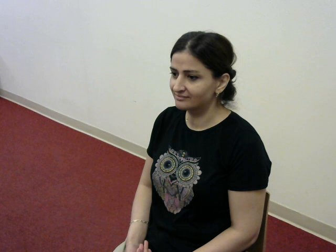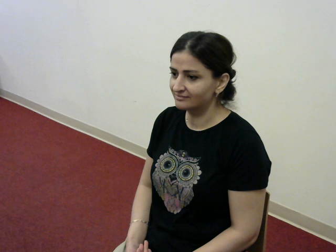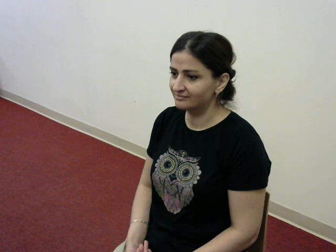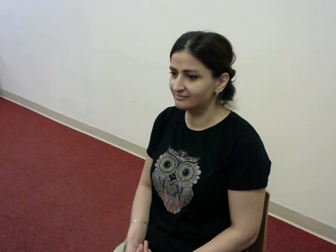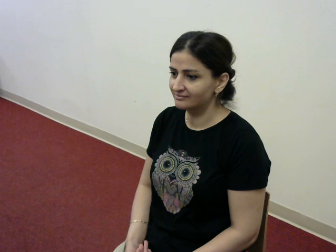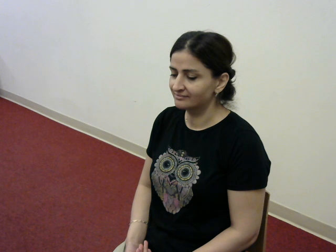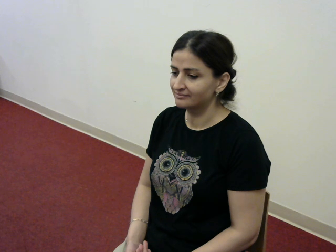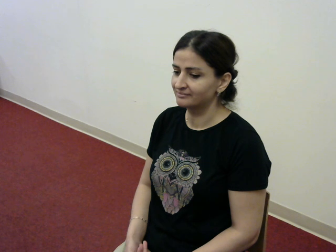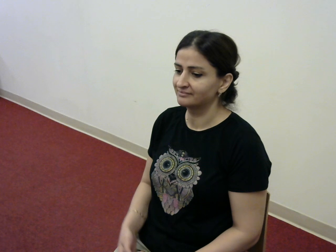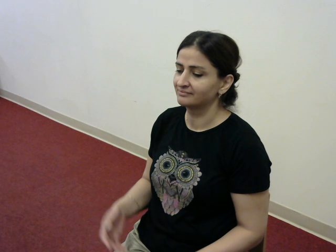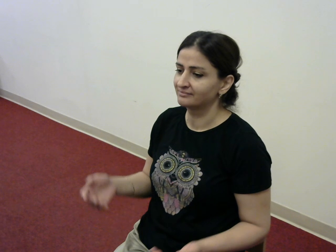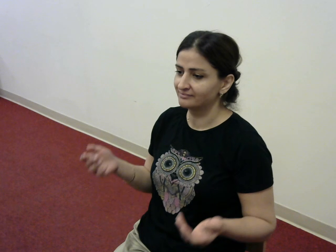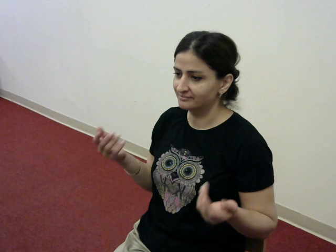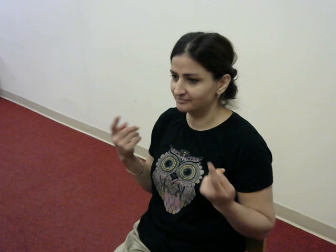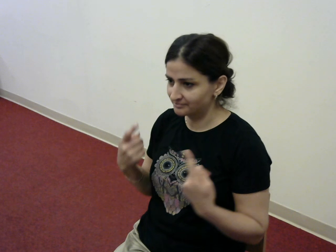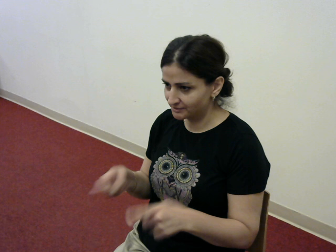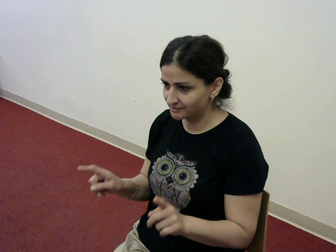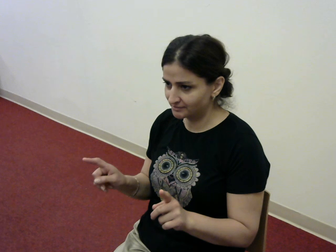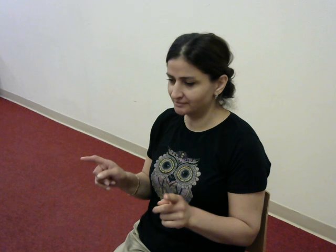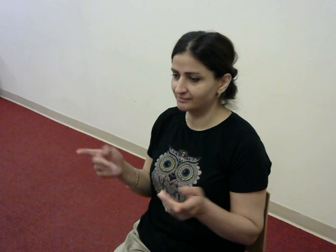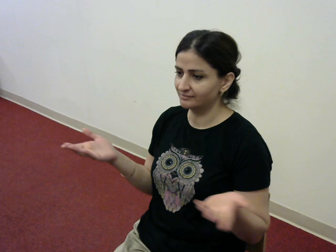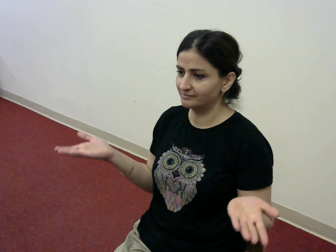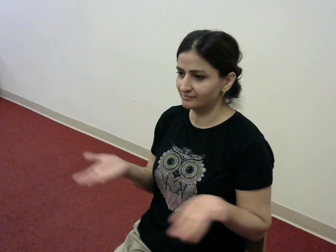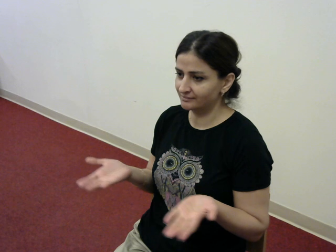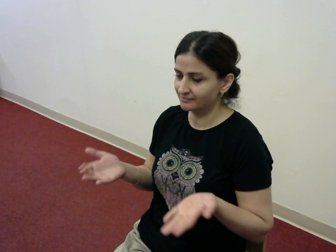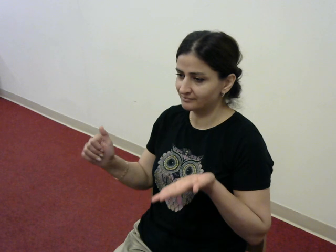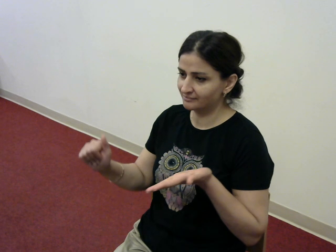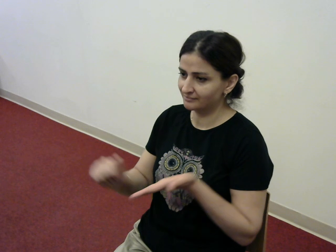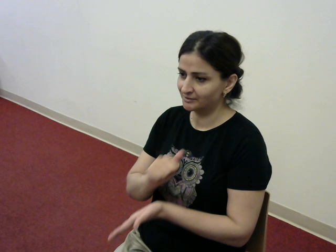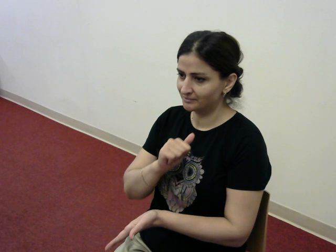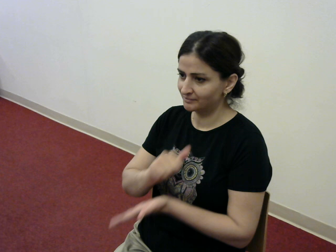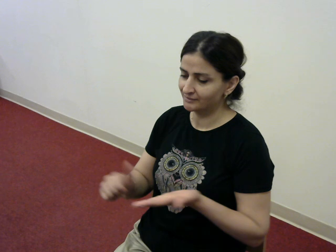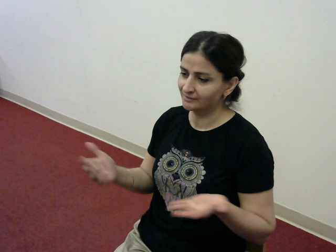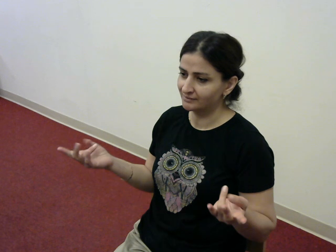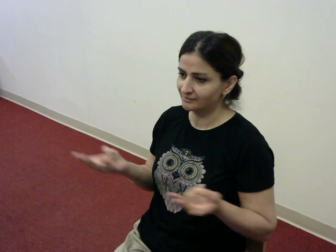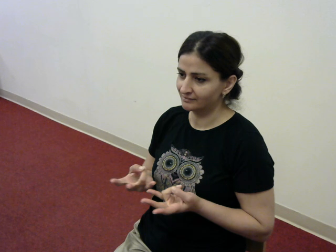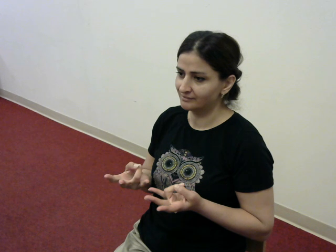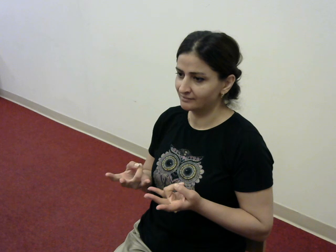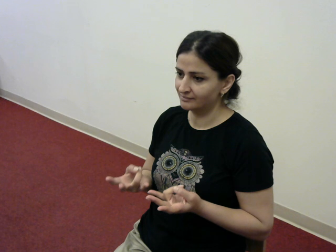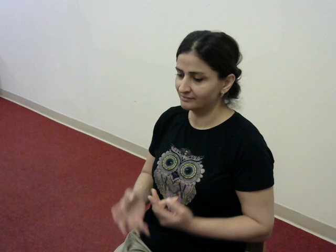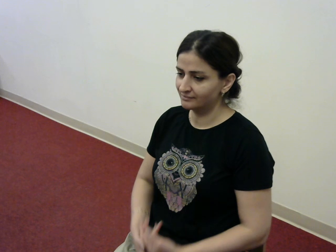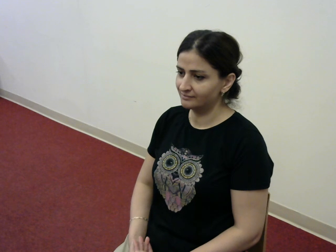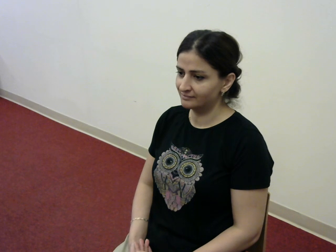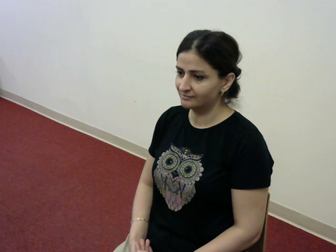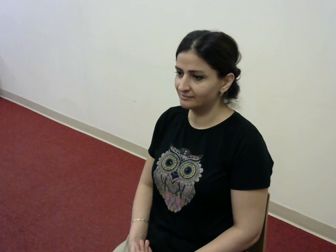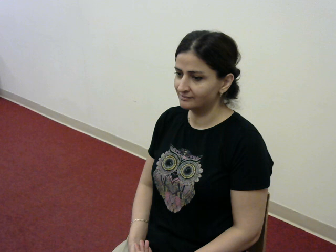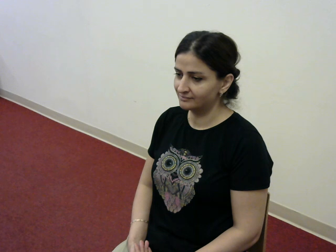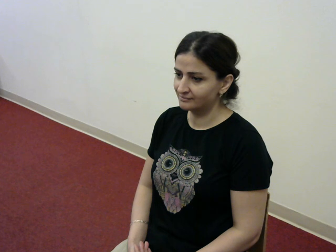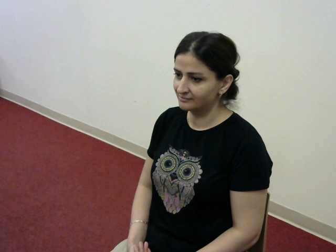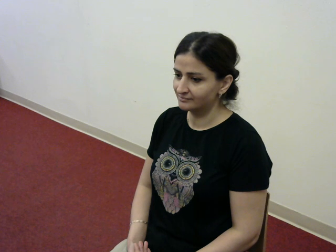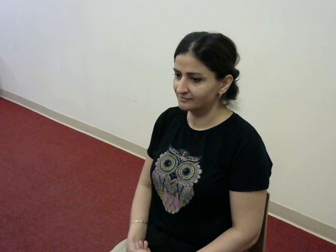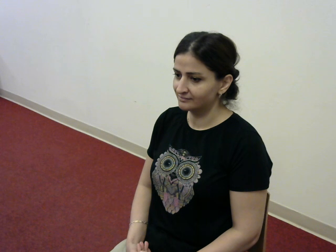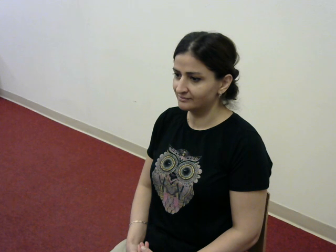Başqa hansı sənədlər lazımdır?